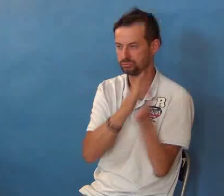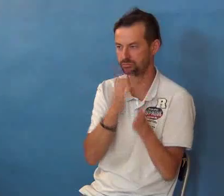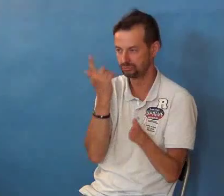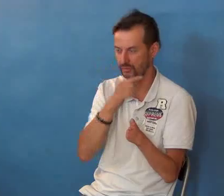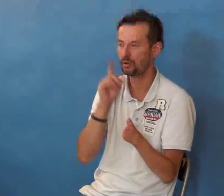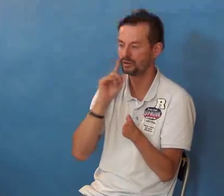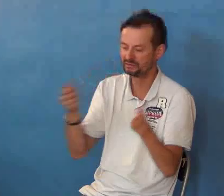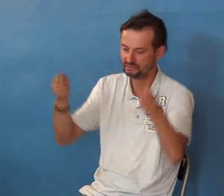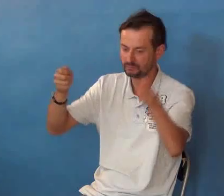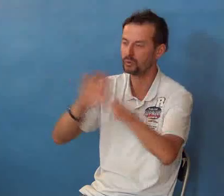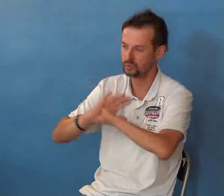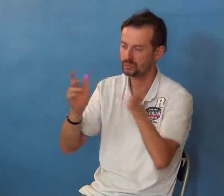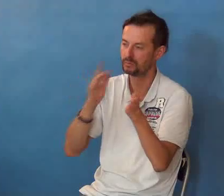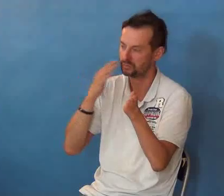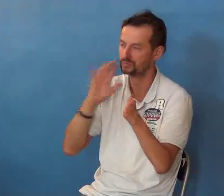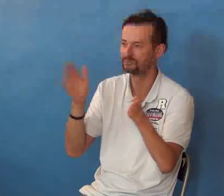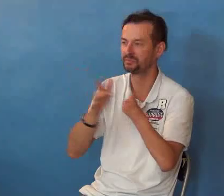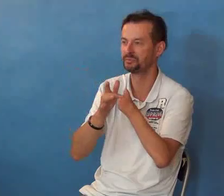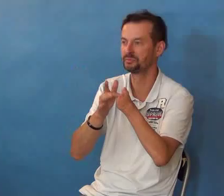No, ten chłopak stawia rower, dziękuje im i odjeżdża.